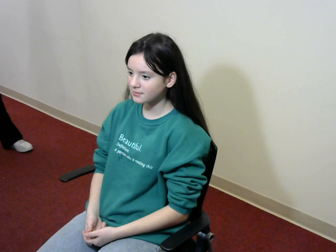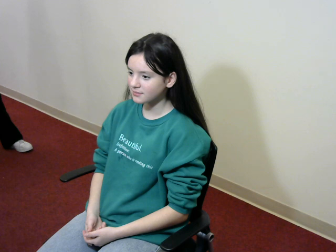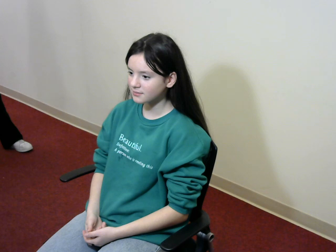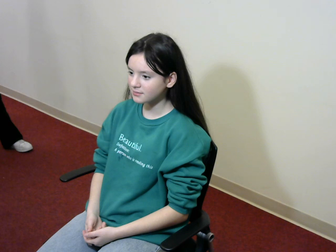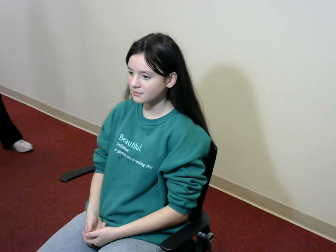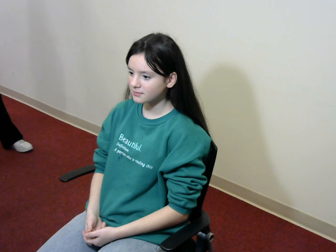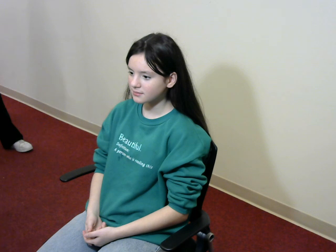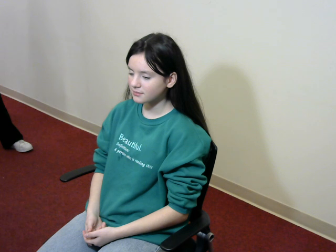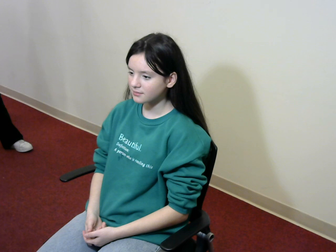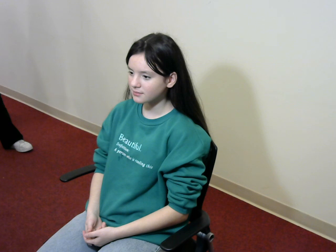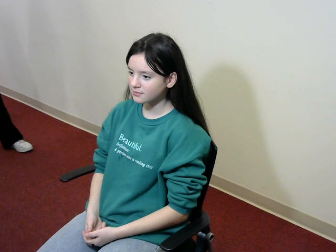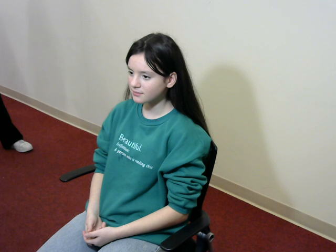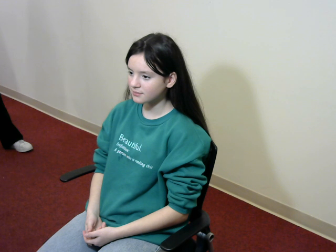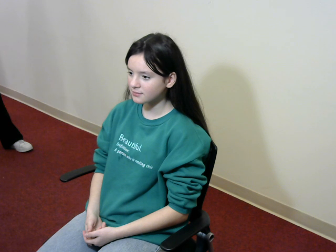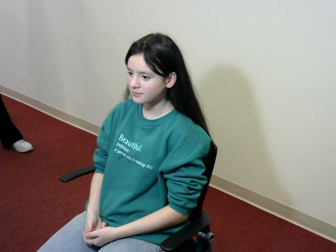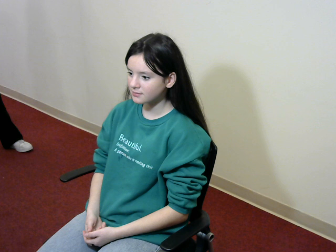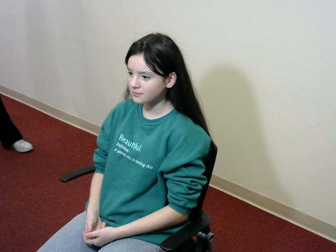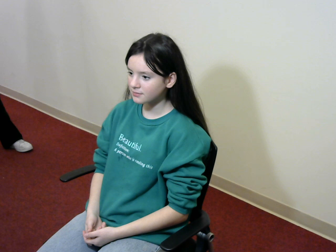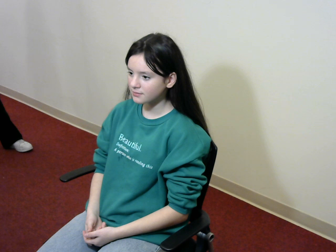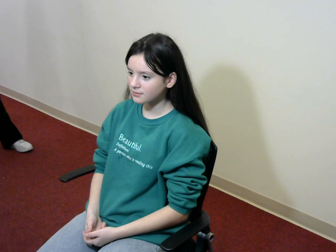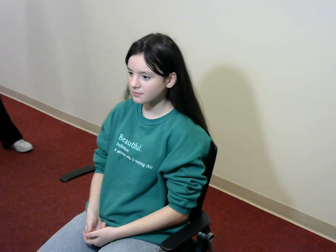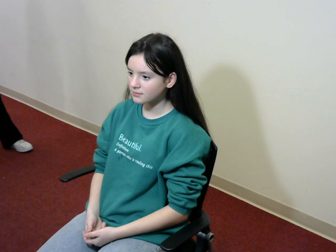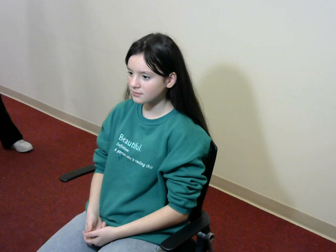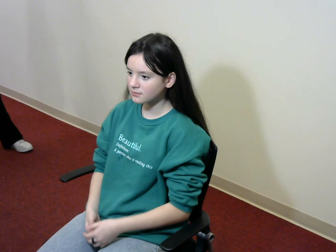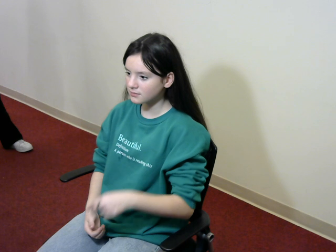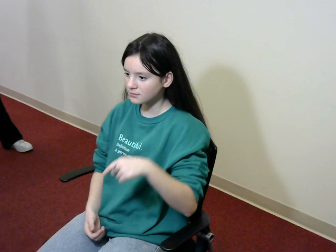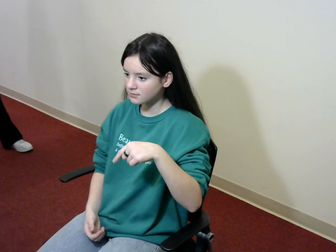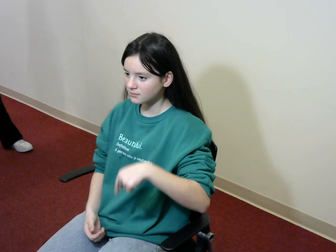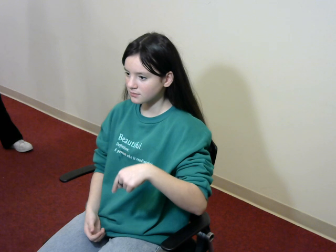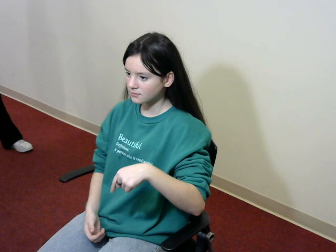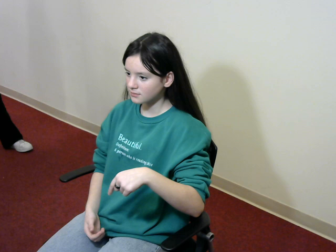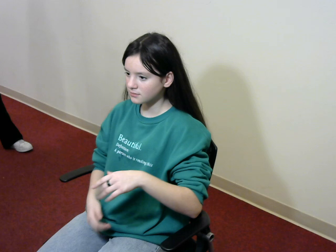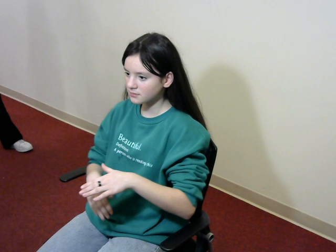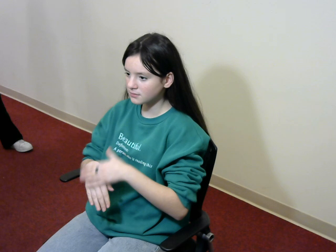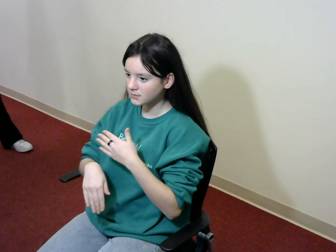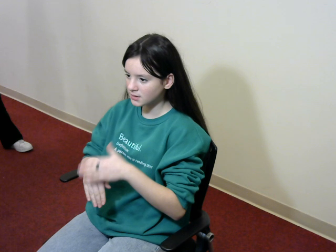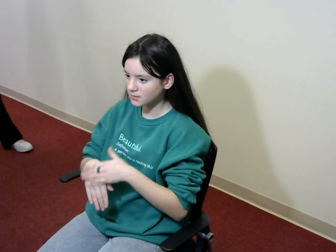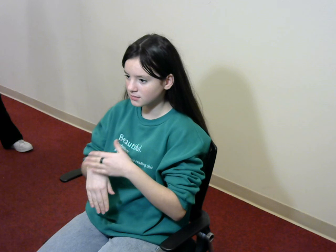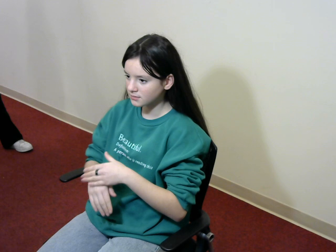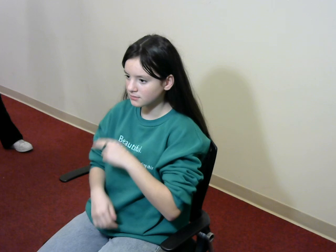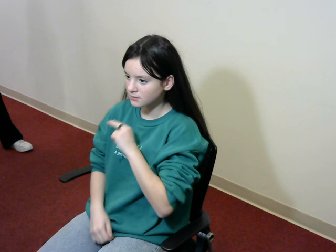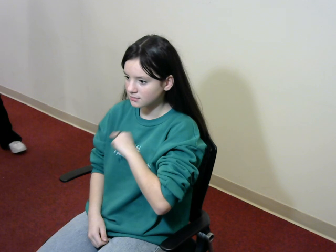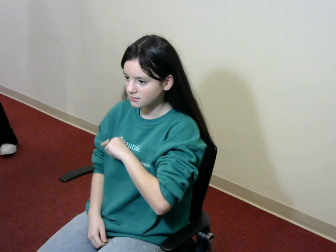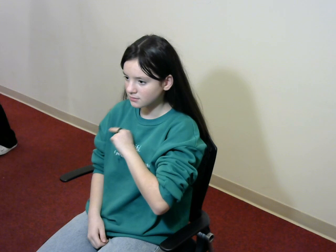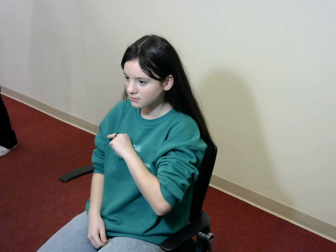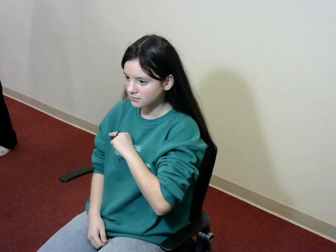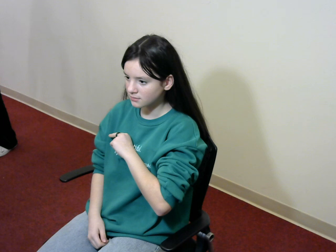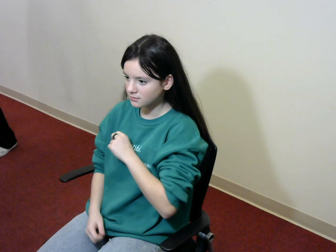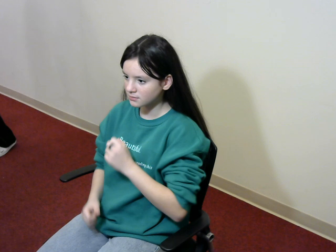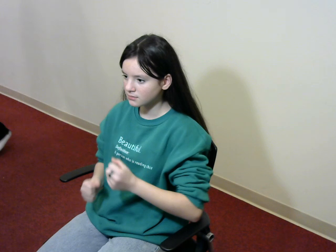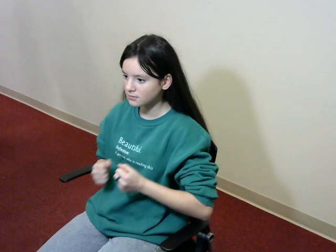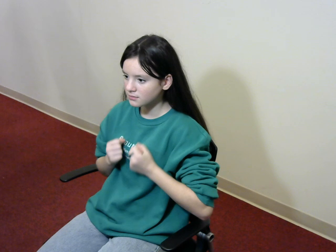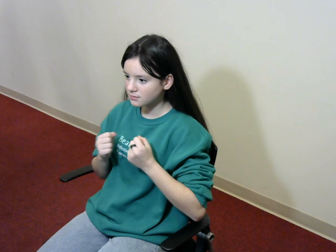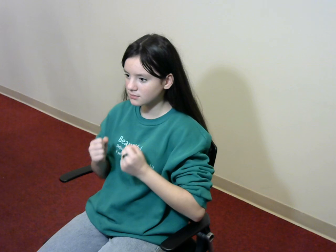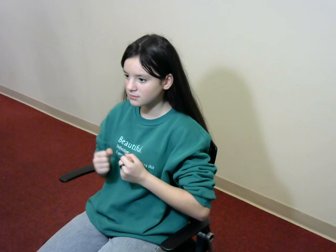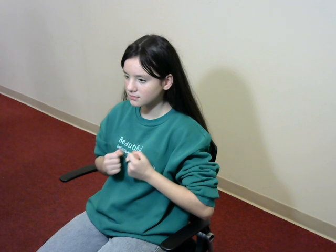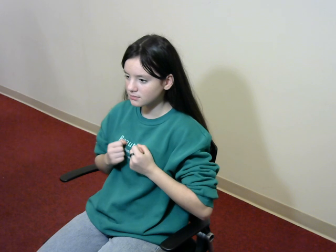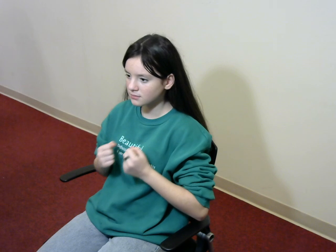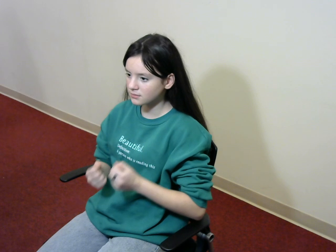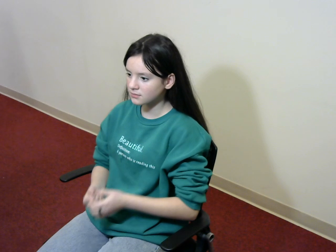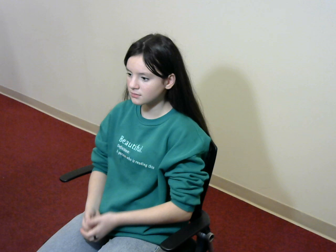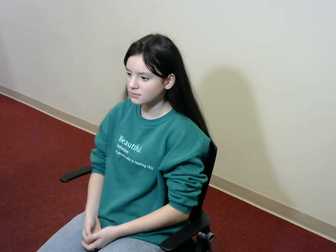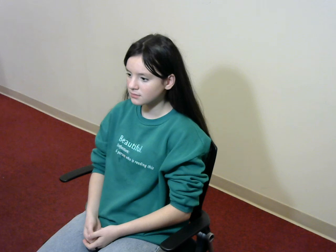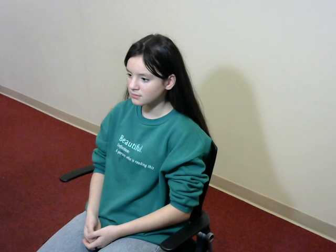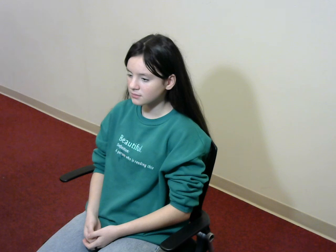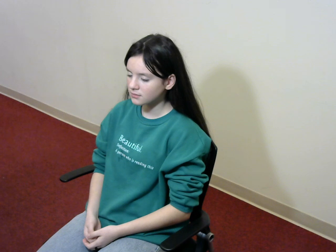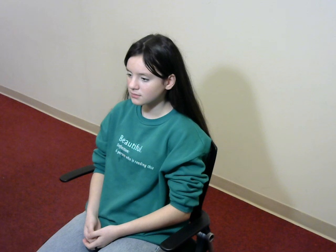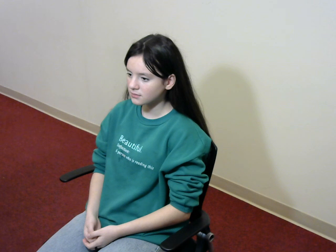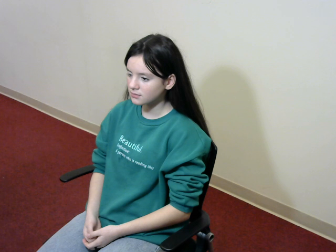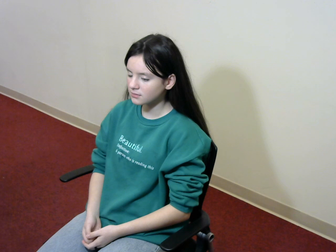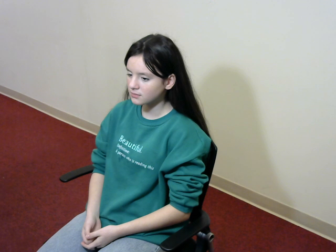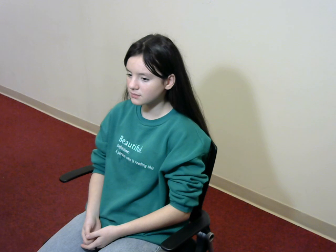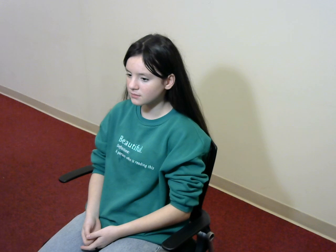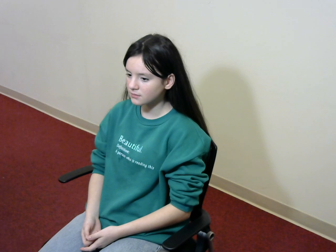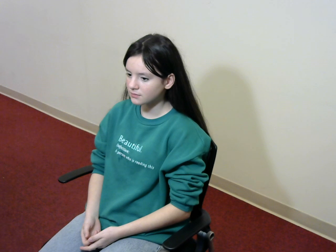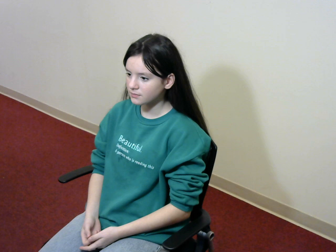Burda mehriban işçilər çalışır